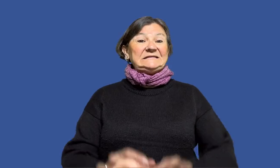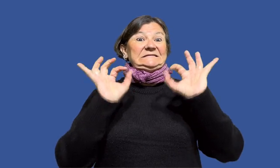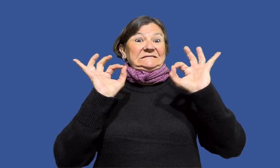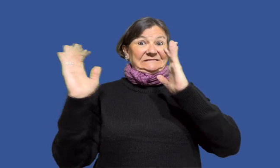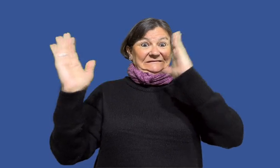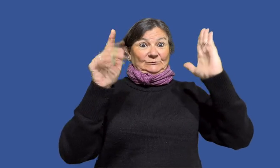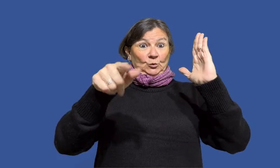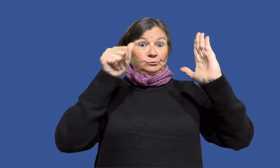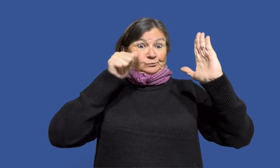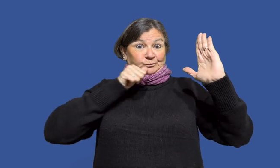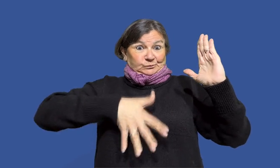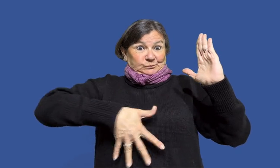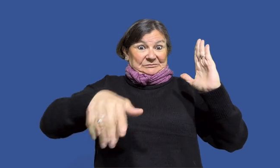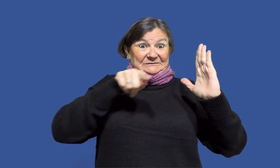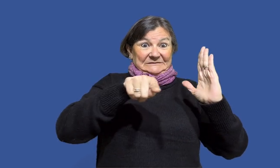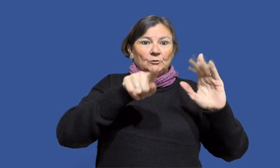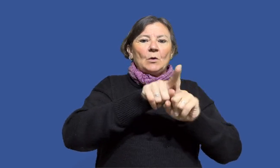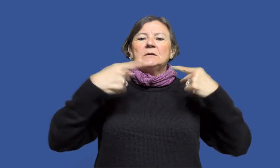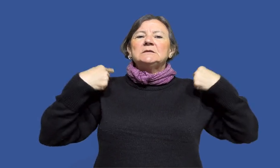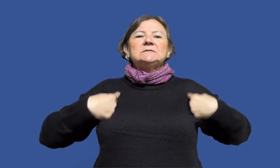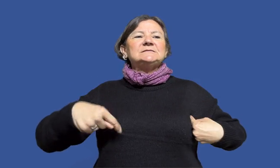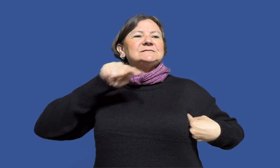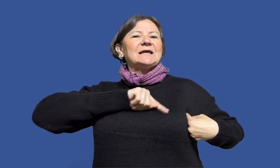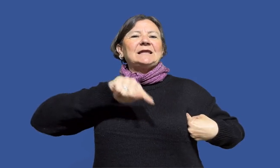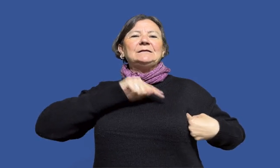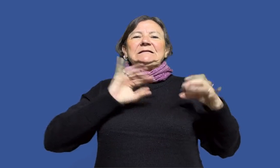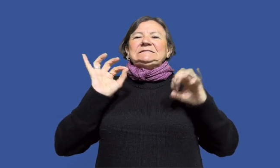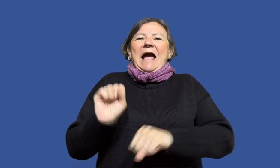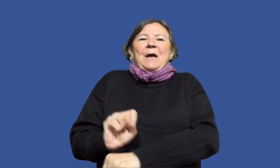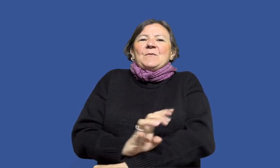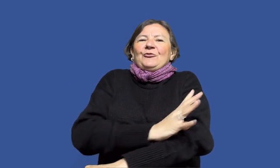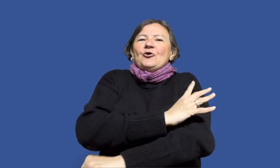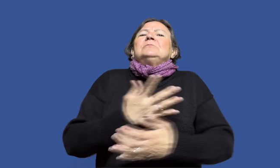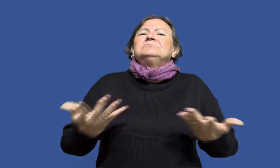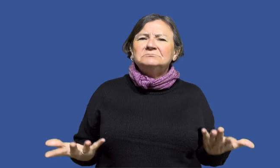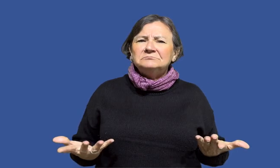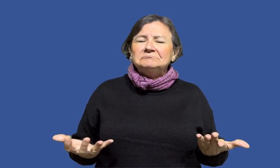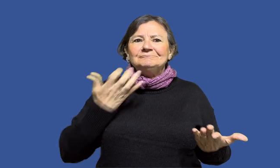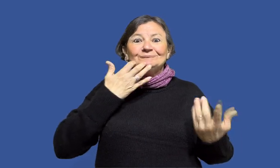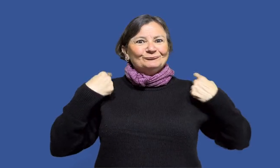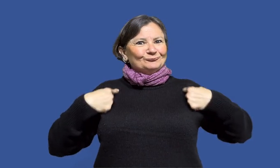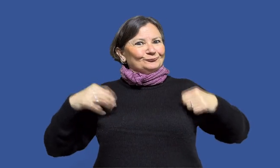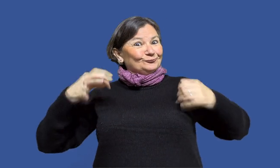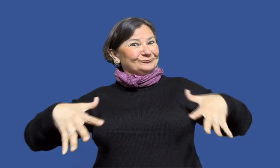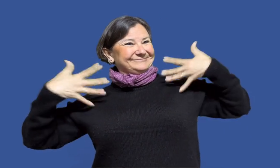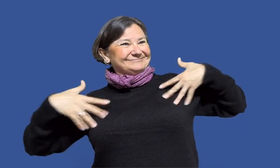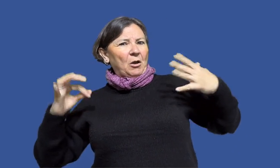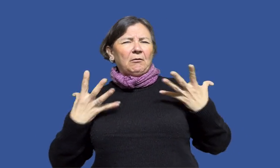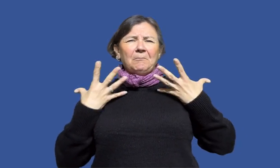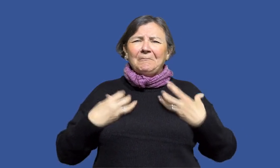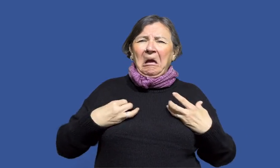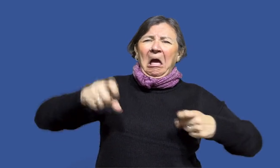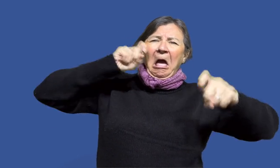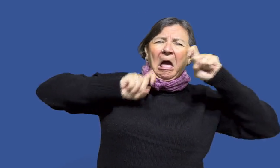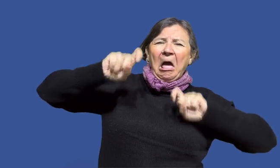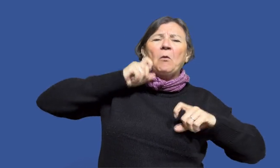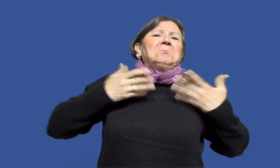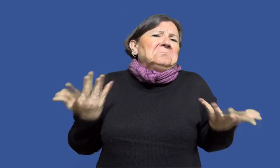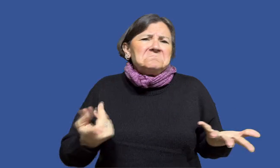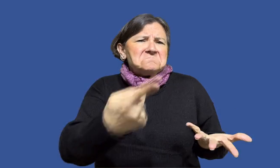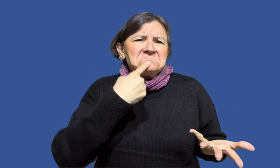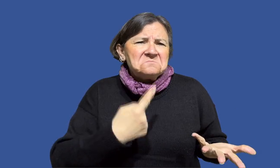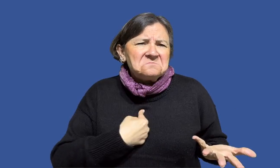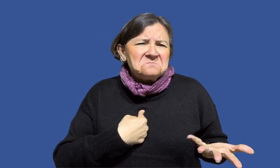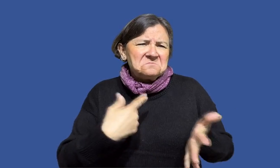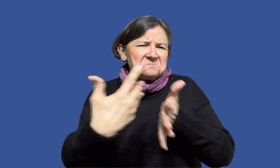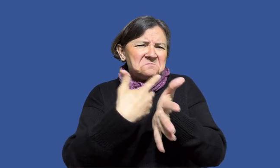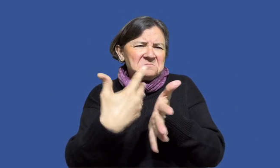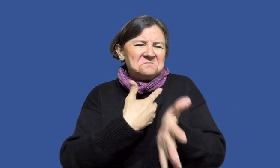Durant l'embaràs t'has sentit alegre, deprimida o trista?